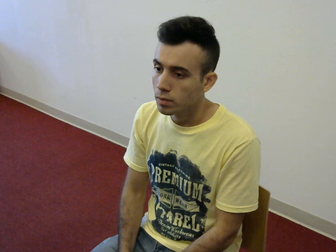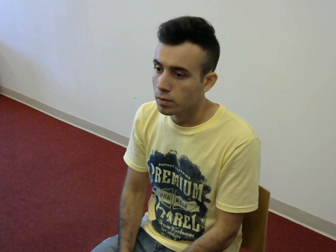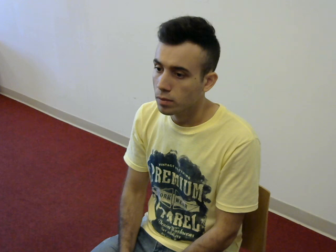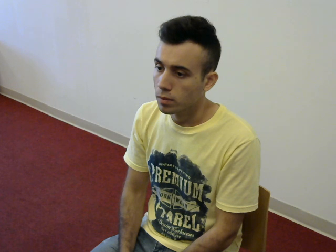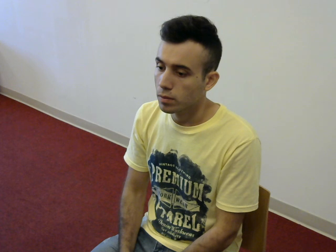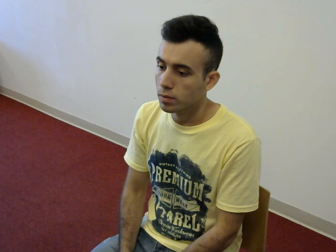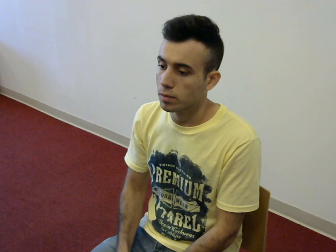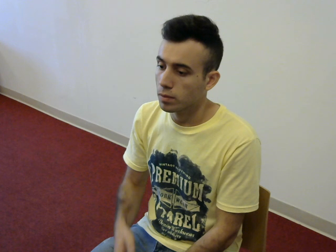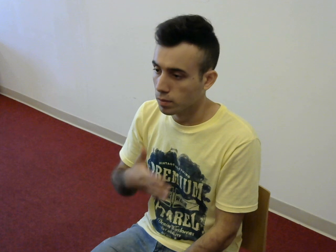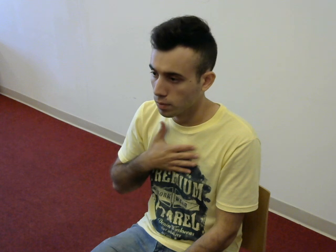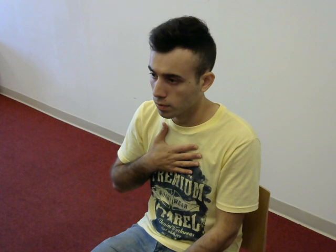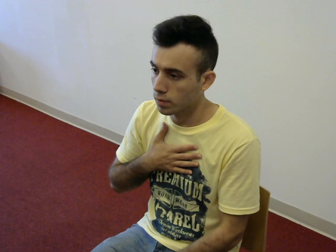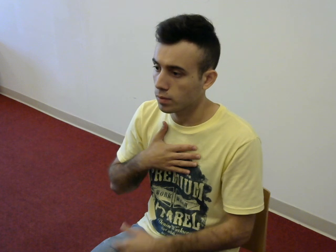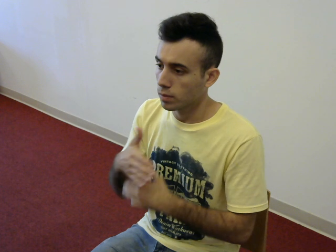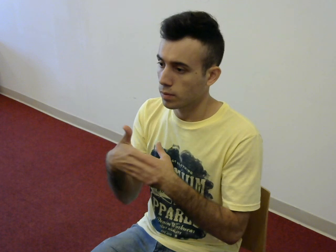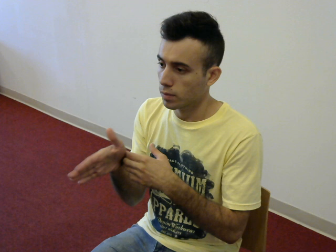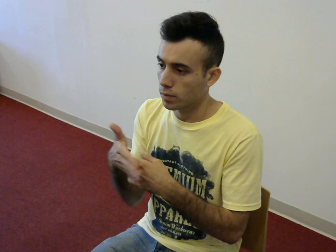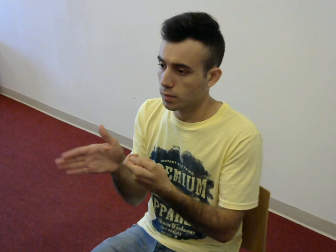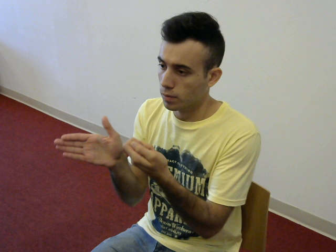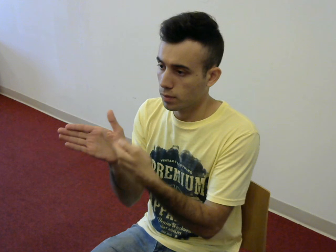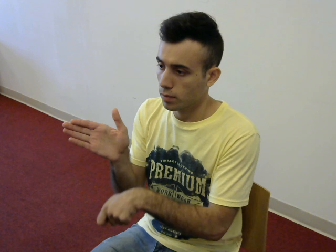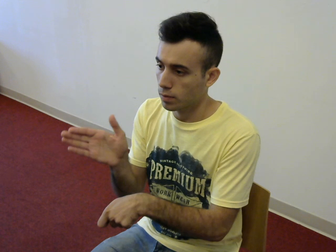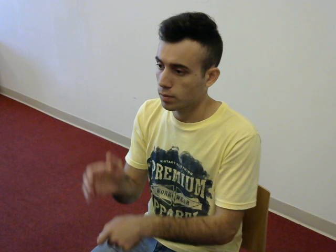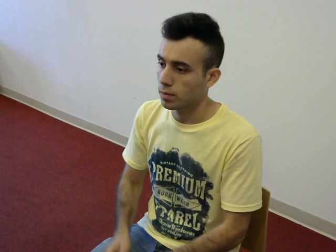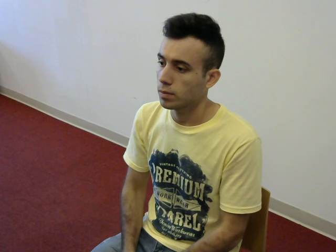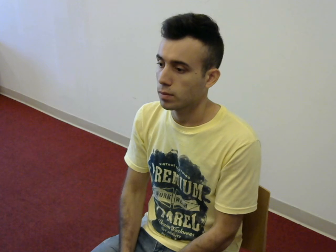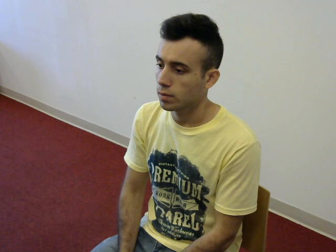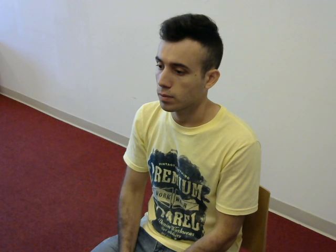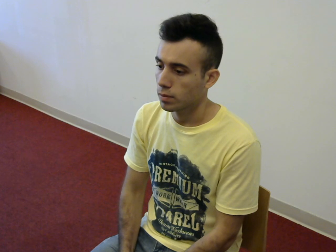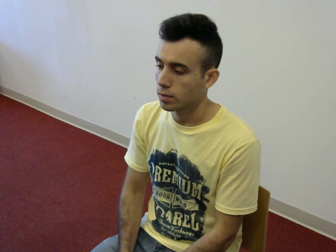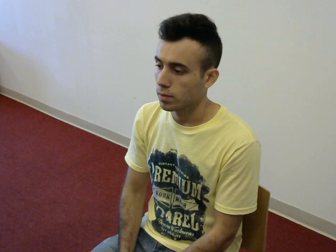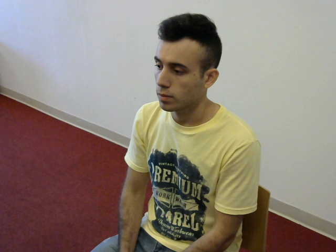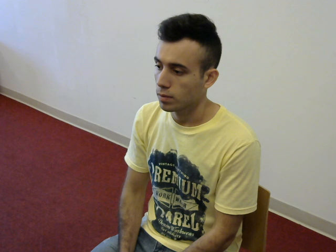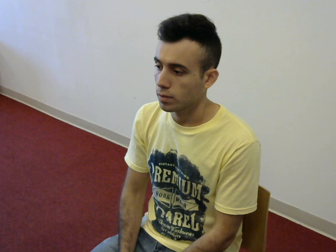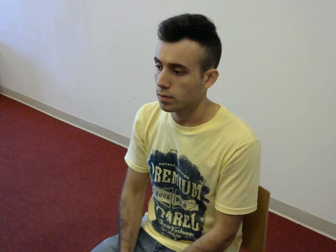Bizim qapımız bağlıdır